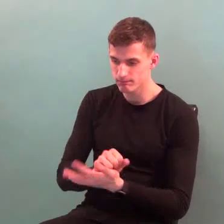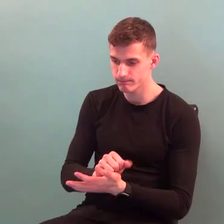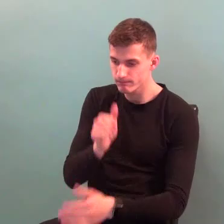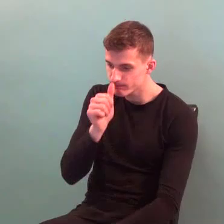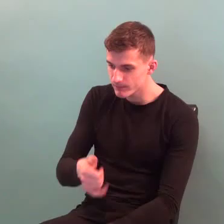Nie mogę.